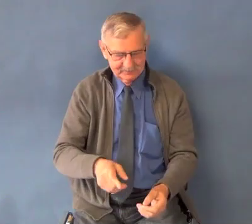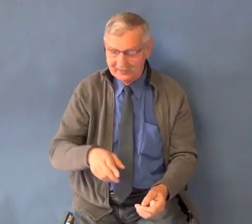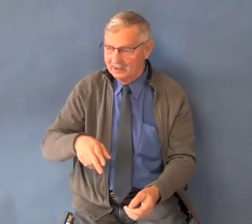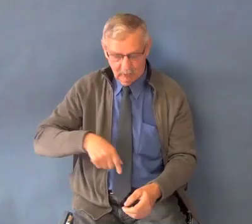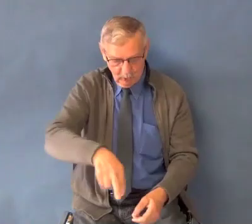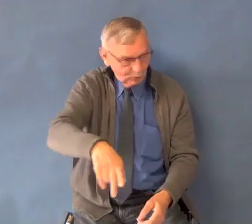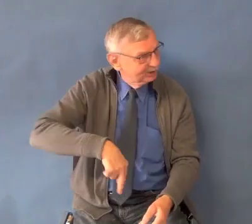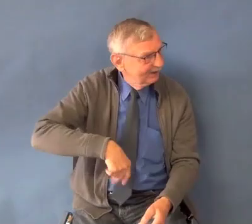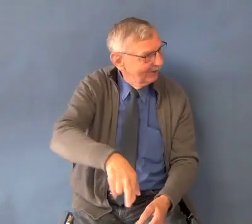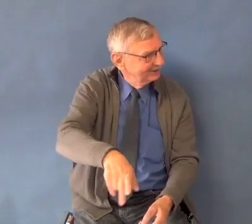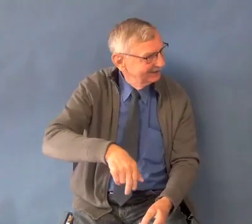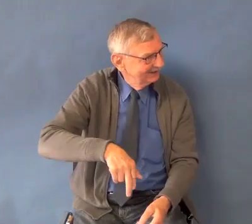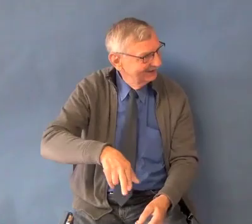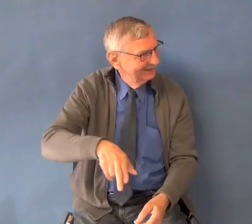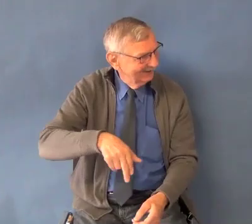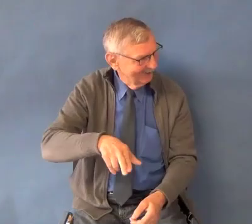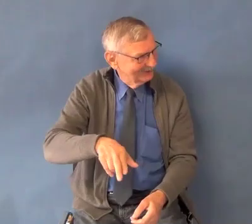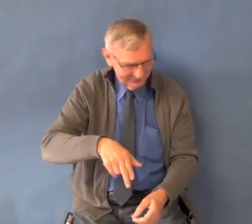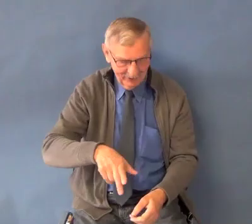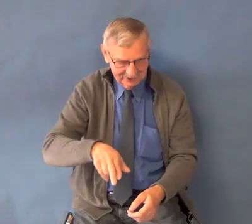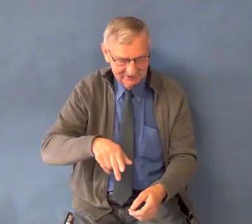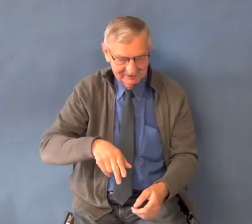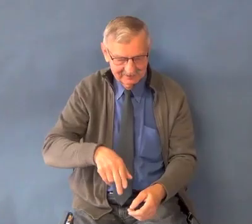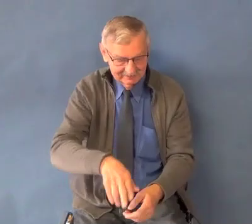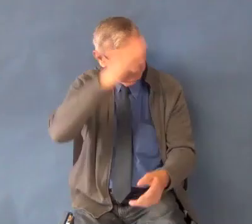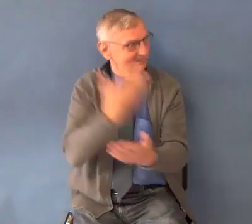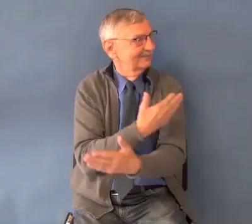Tam, chodzić, chodzić.